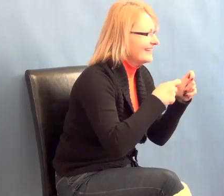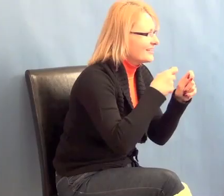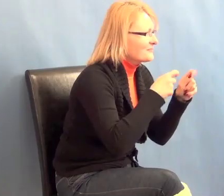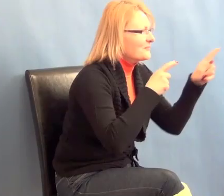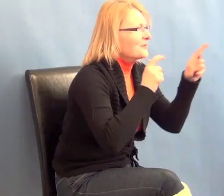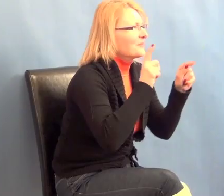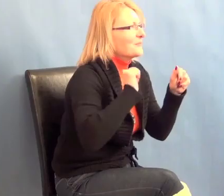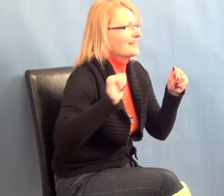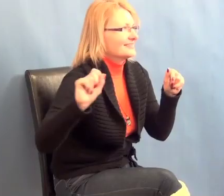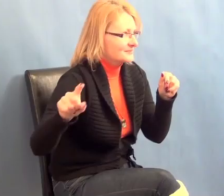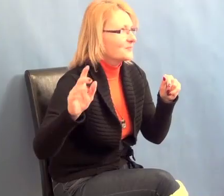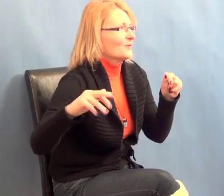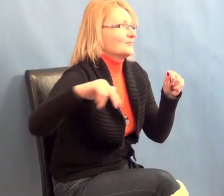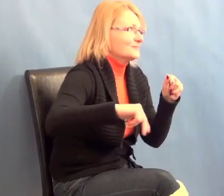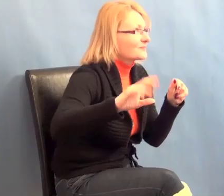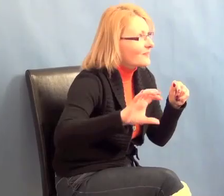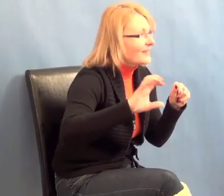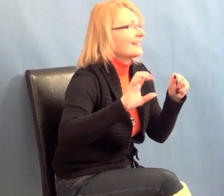Ten mały rzuca, obserwuje...